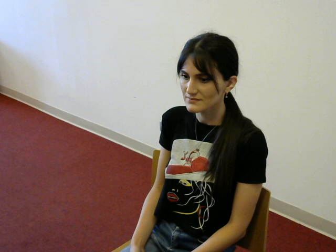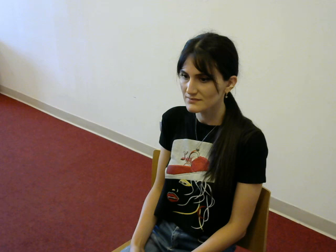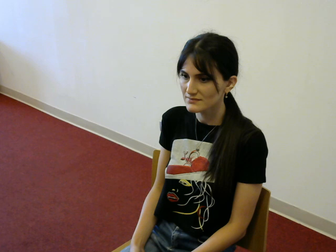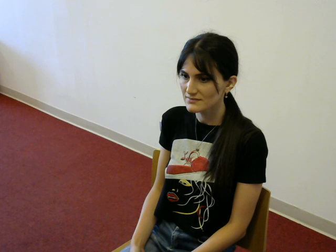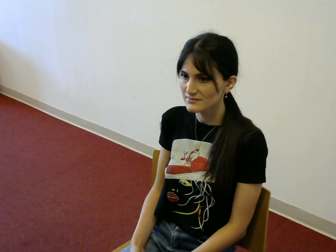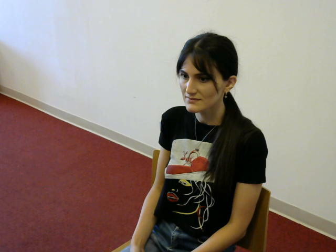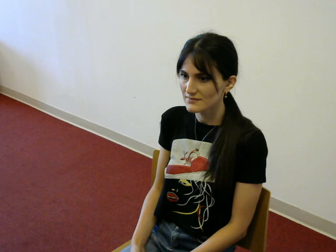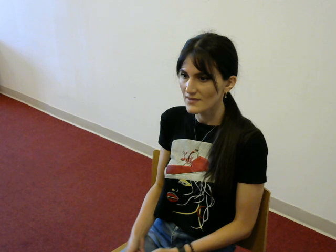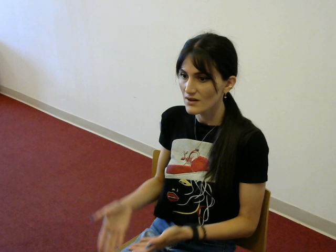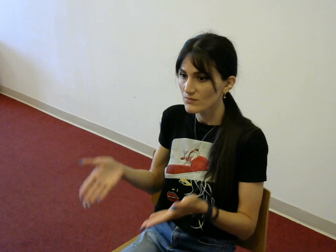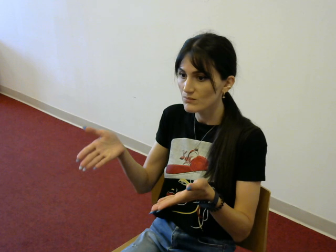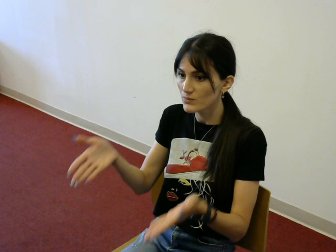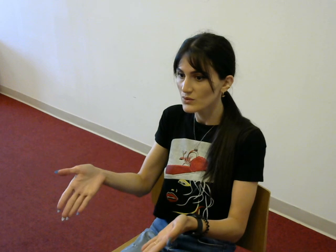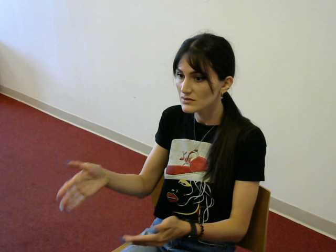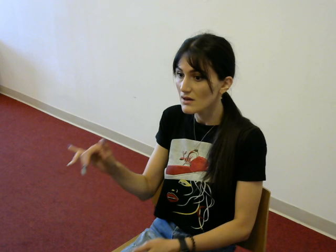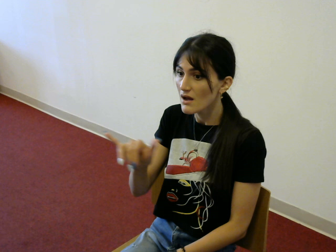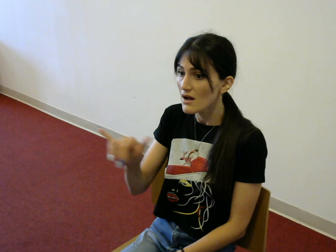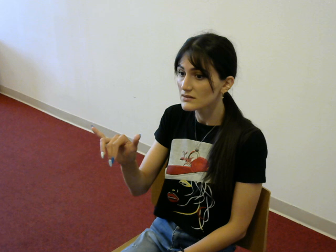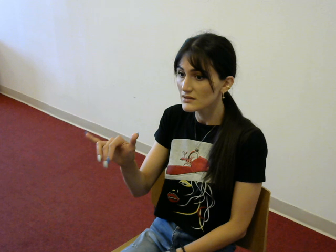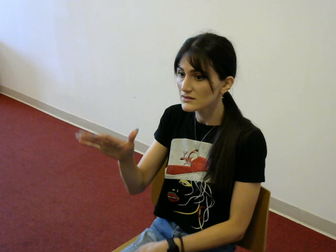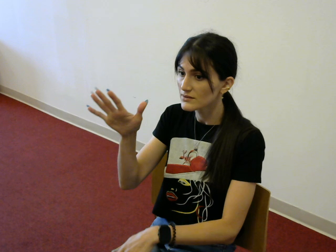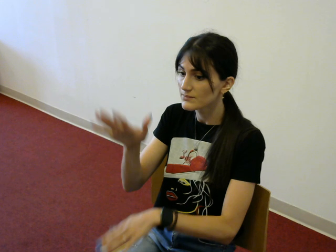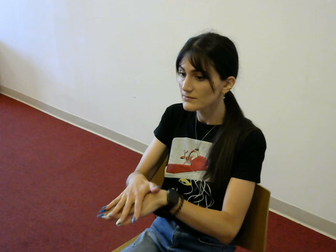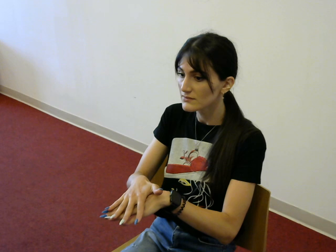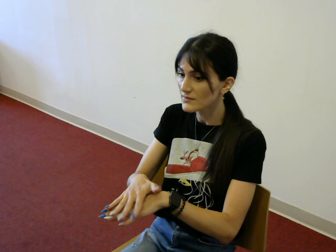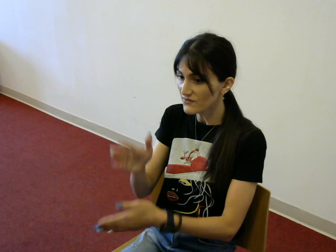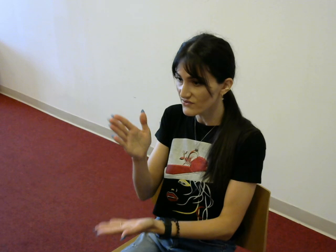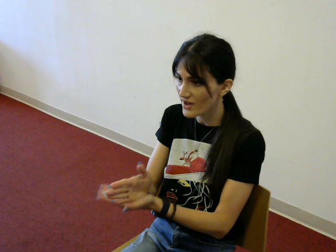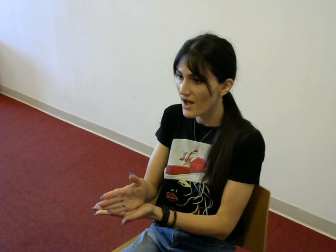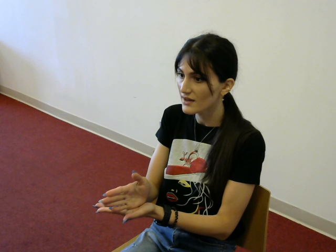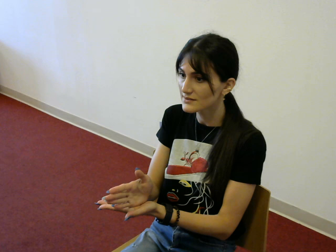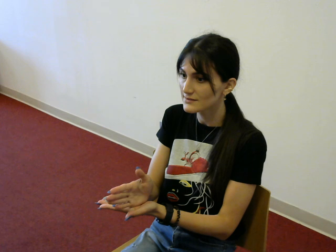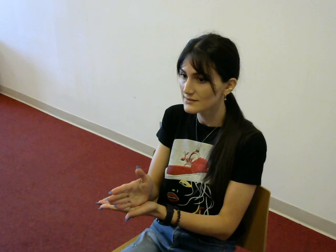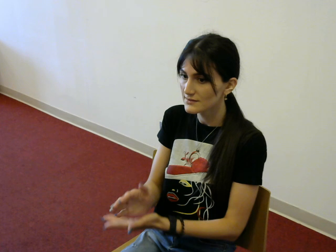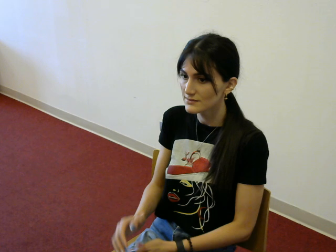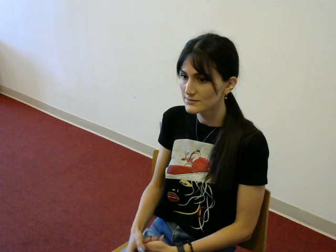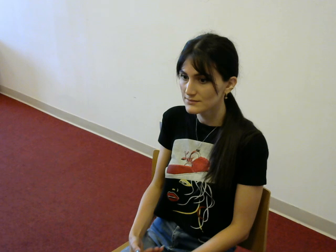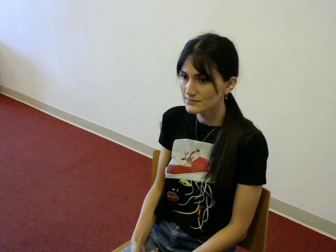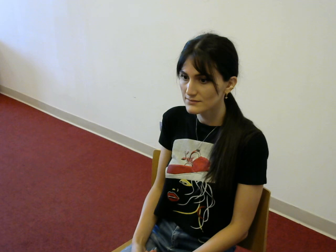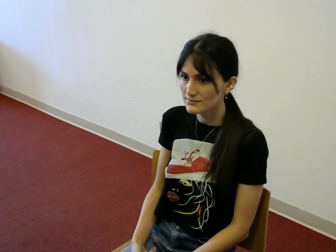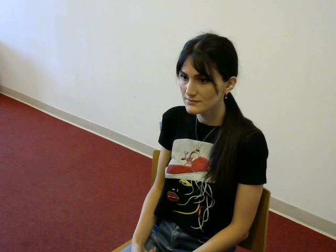Burda harda bank var?